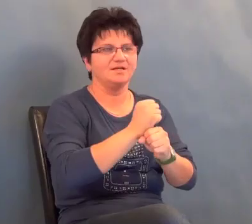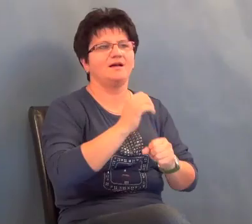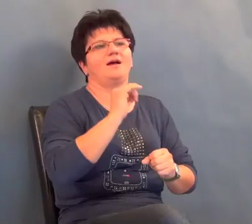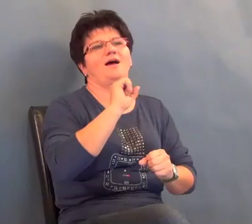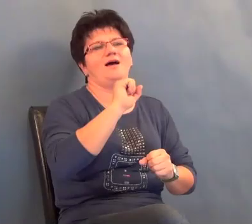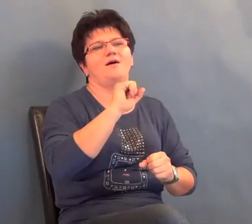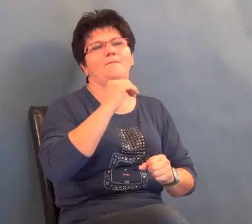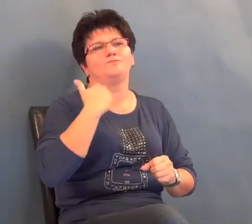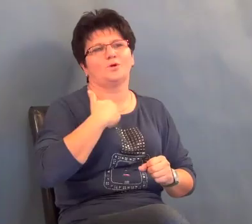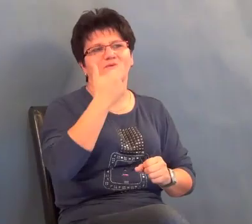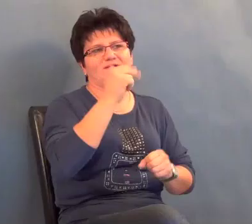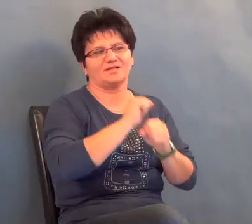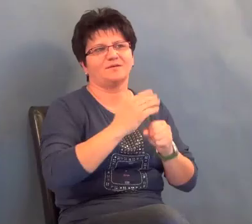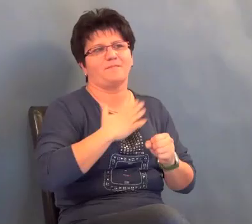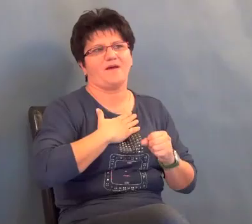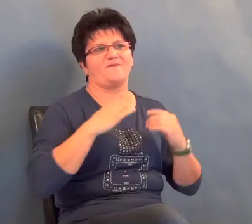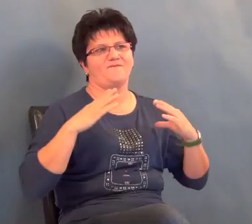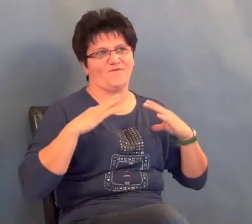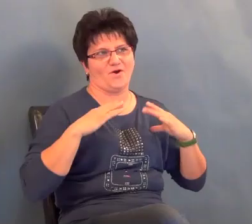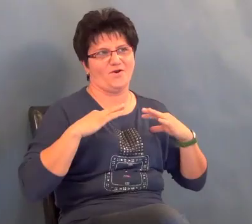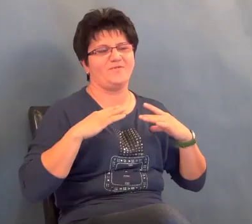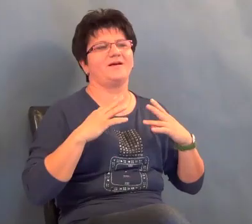A w sobotę i w niedzielę mam wolne.